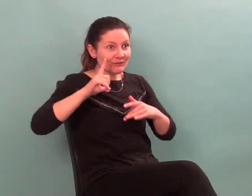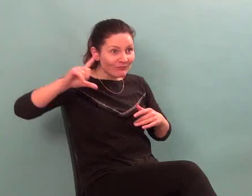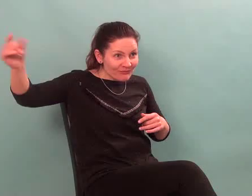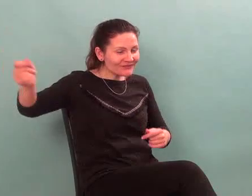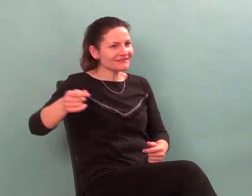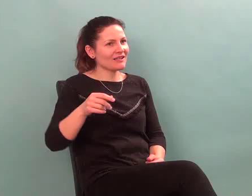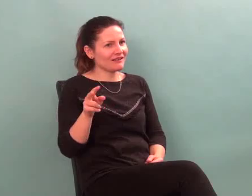Mężczyzna patrzy na nich.